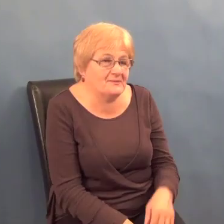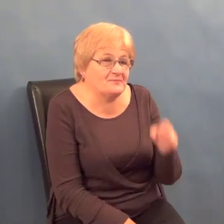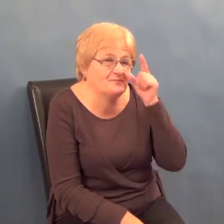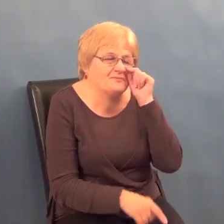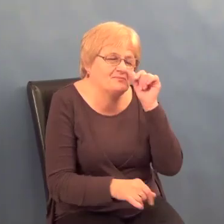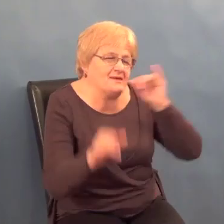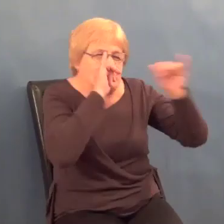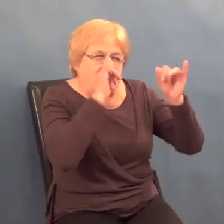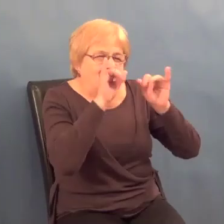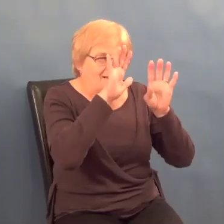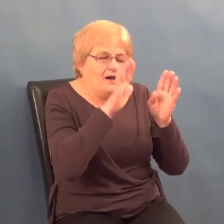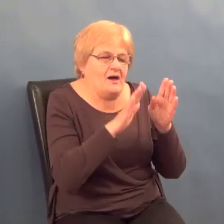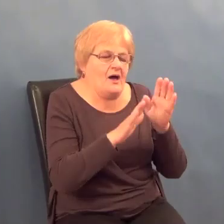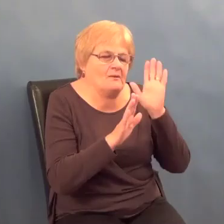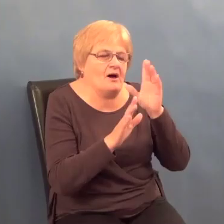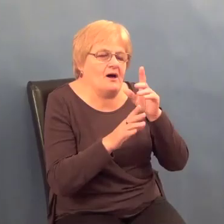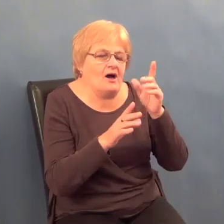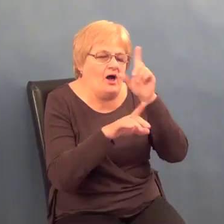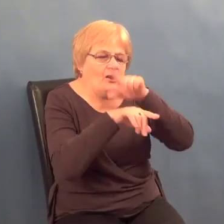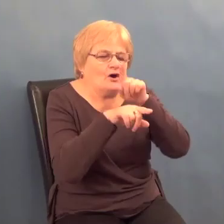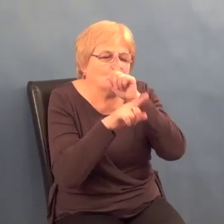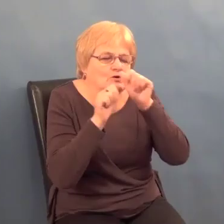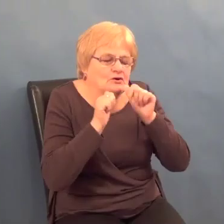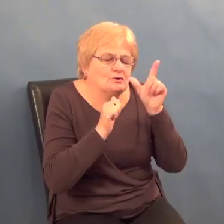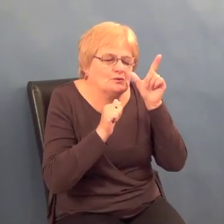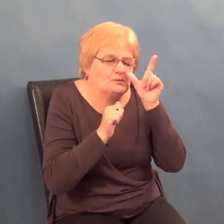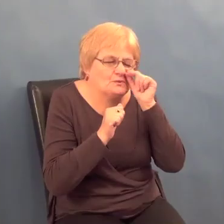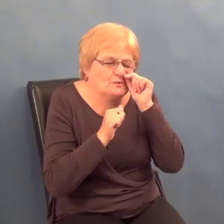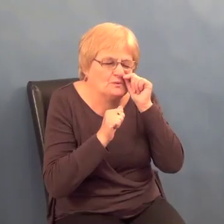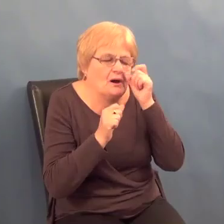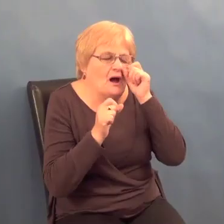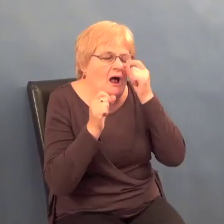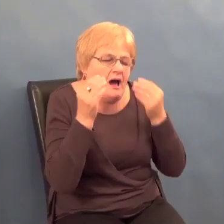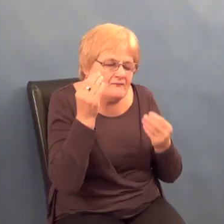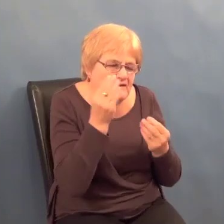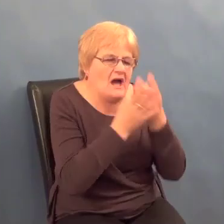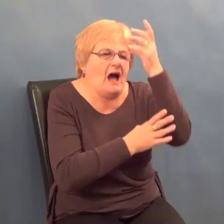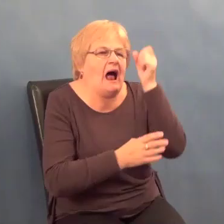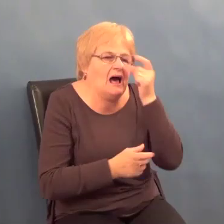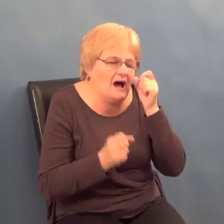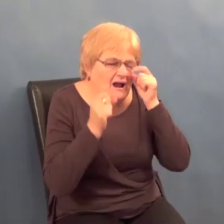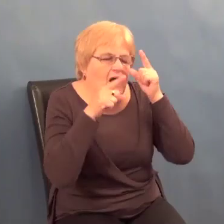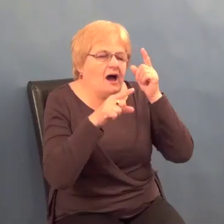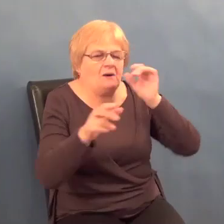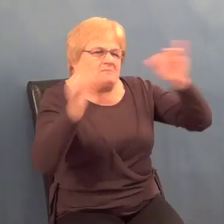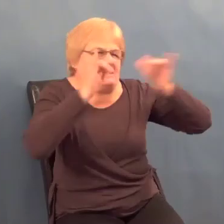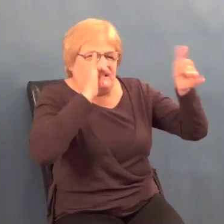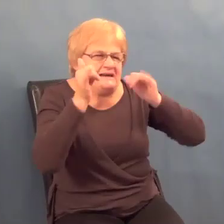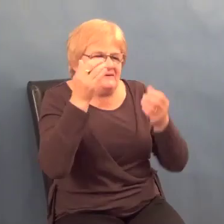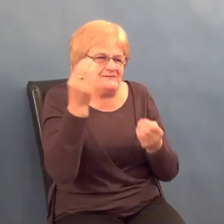Śpi, hałas... potem godzina cicho, spokojnie śpi, nastaje poranek, hałas!